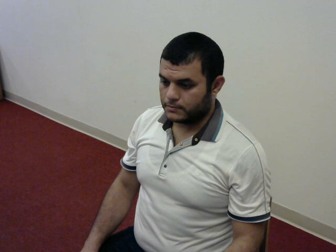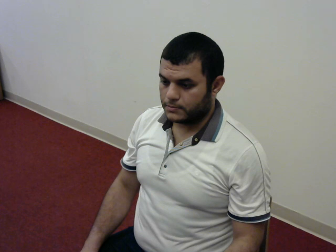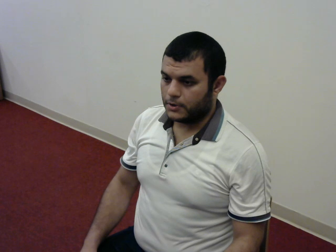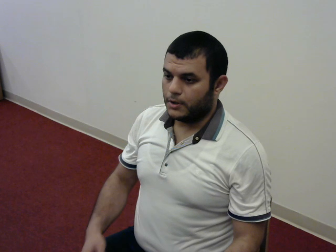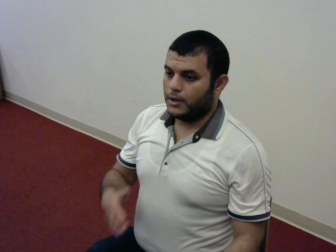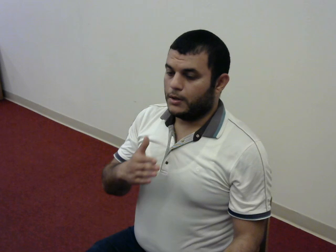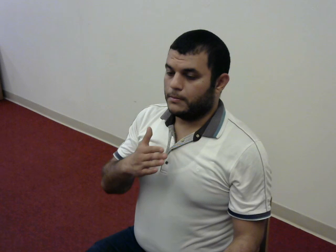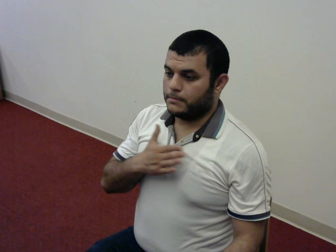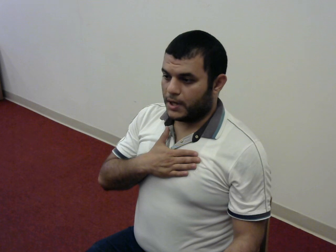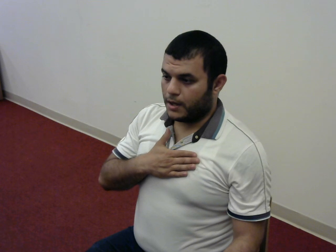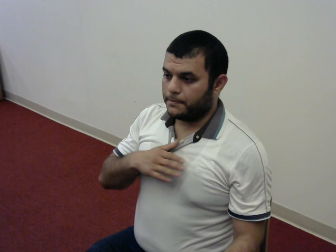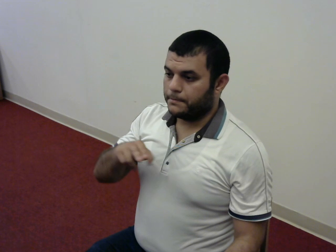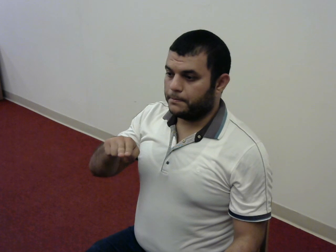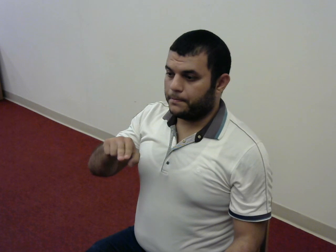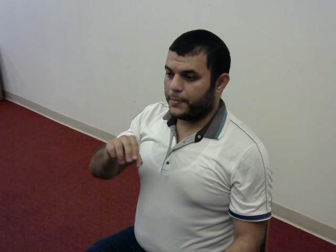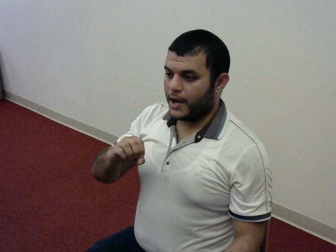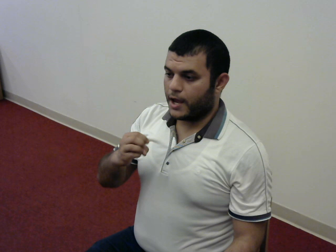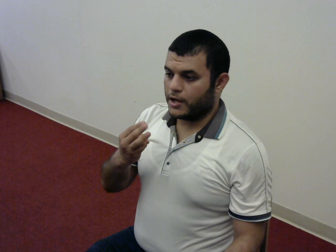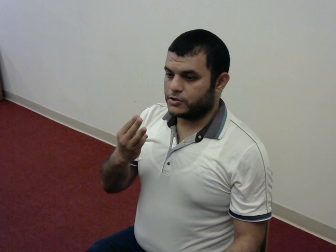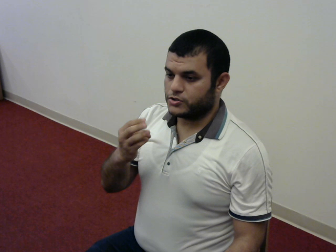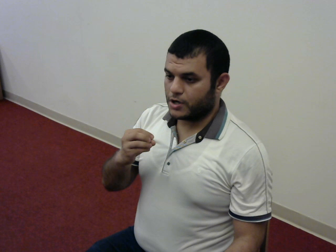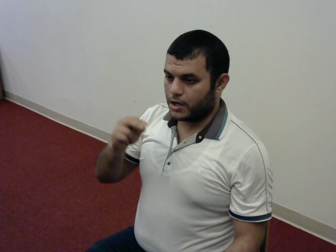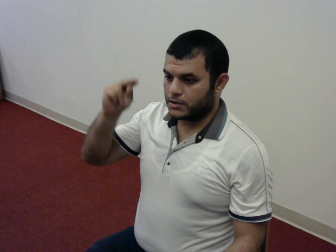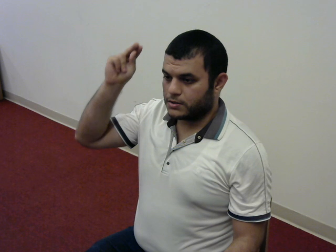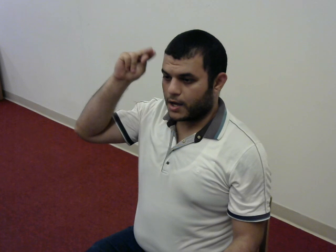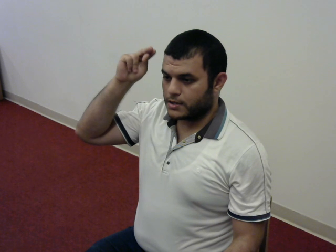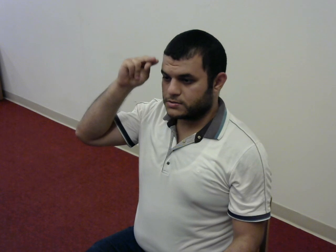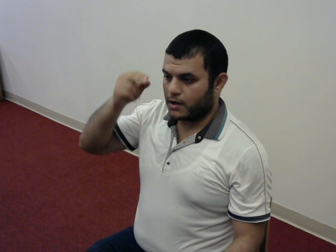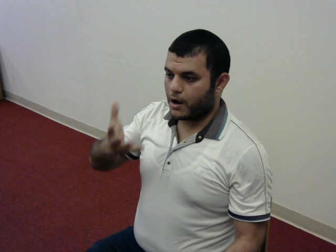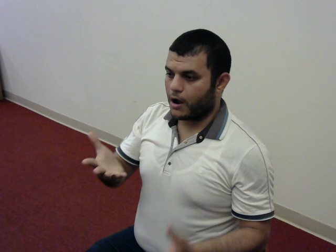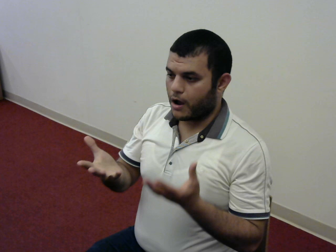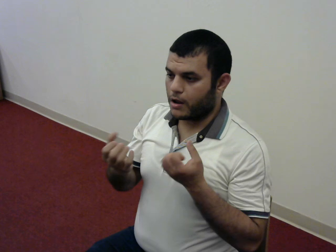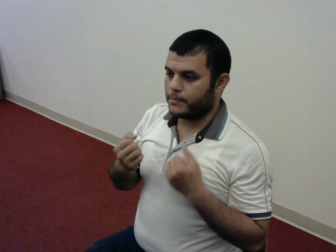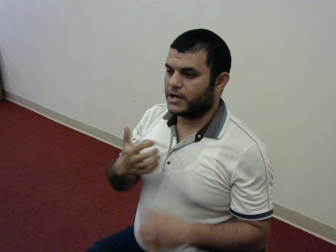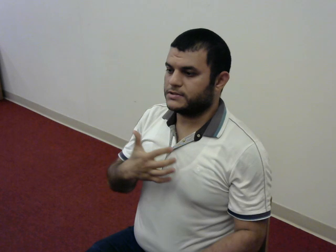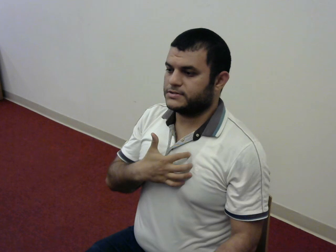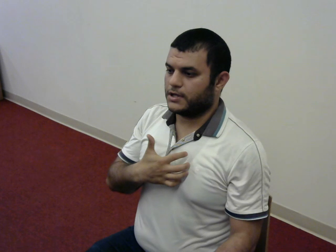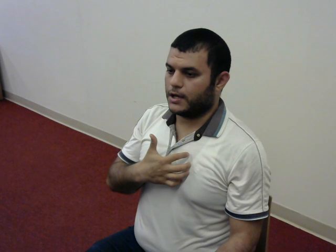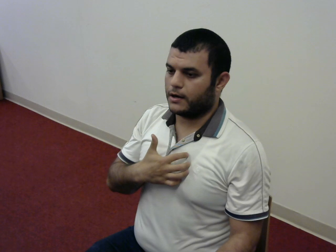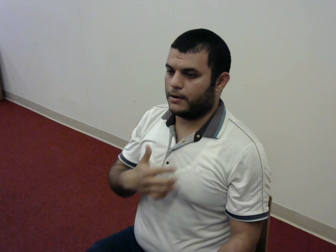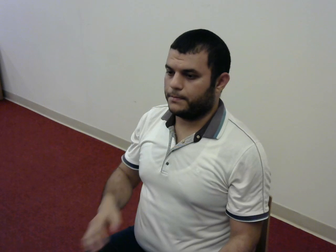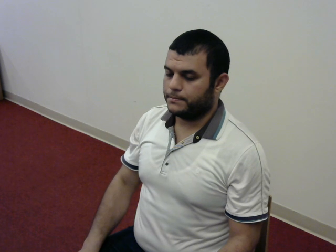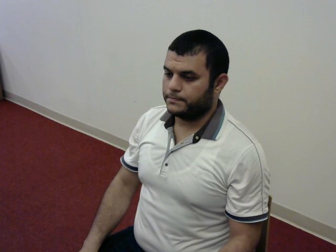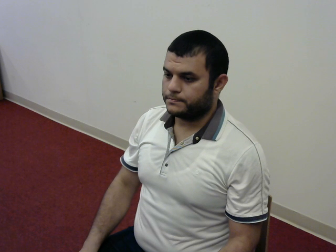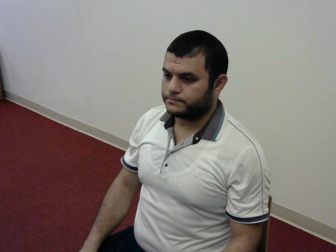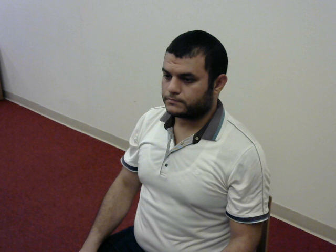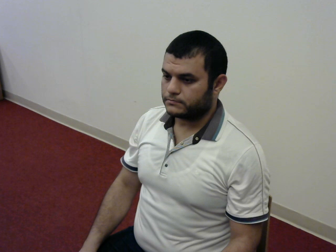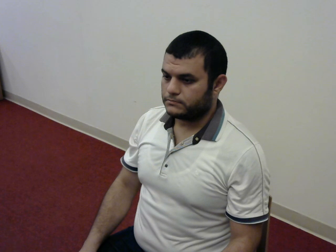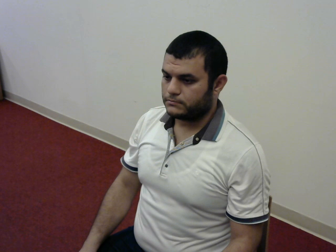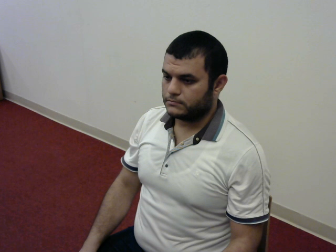Mən peşə təhsili almaq istəyirəm